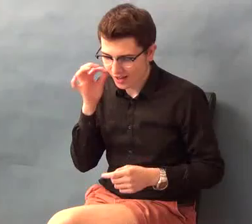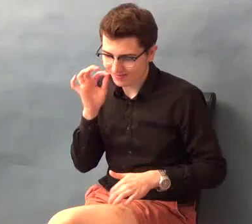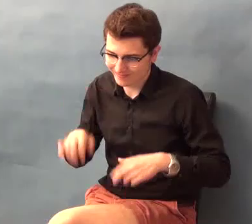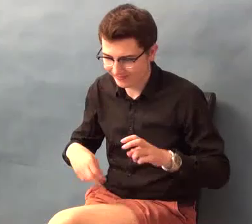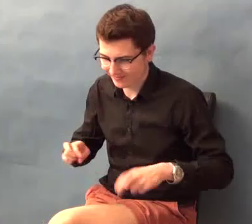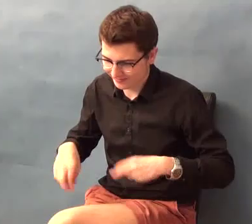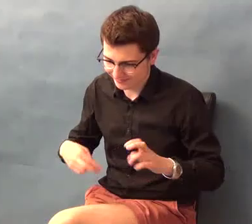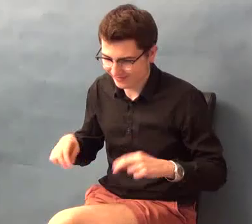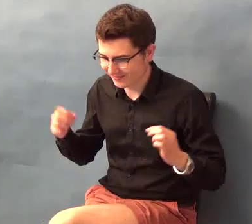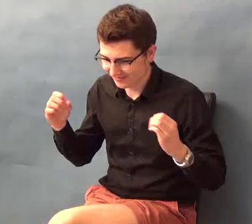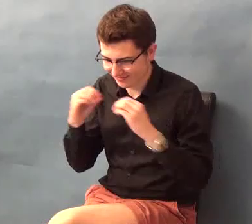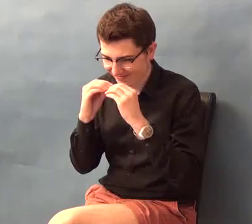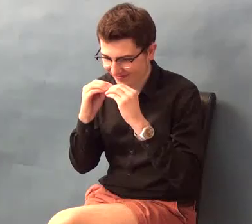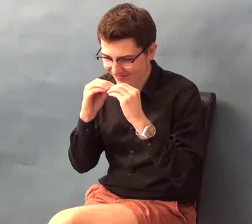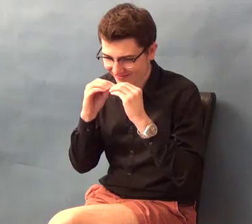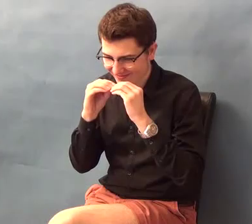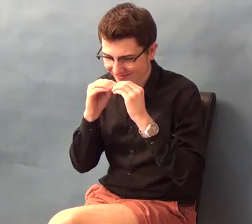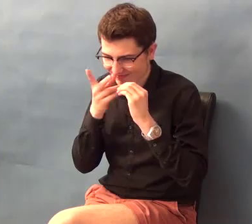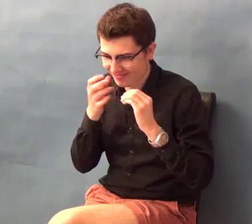Kot podchodzi i stykają się pyszczkami.